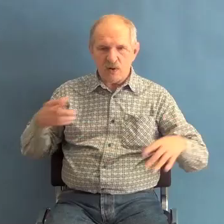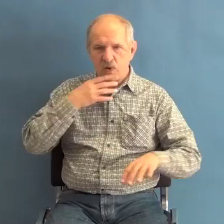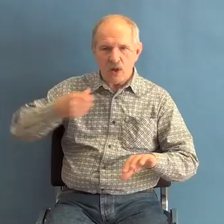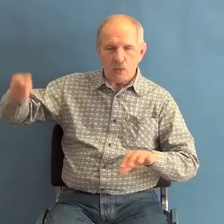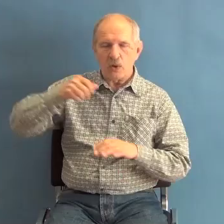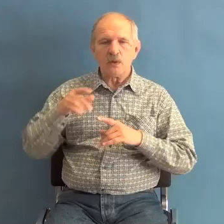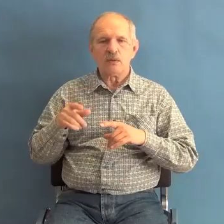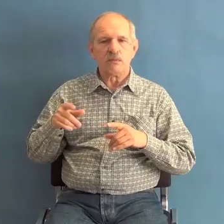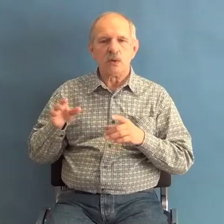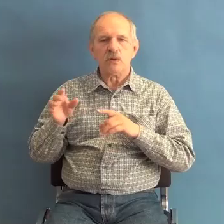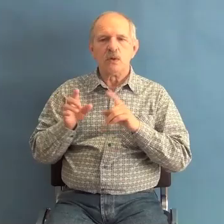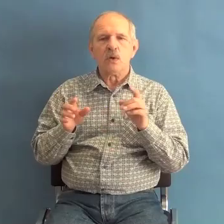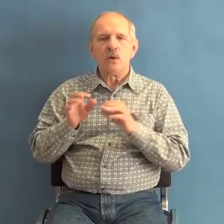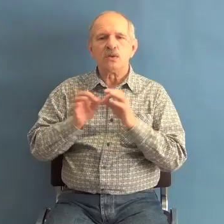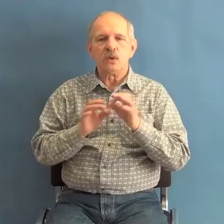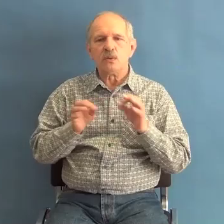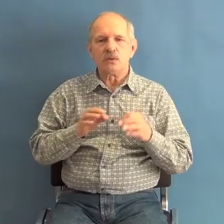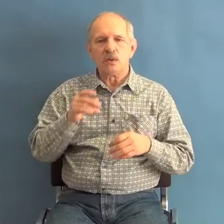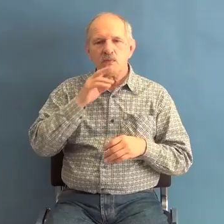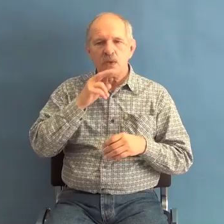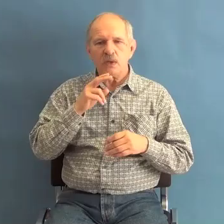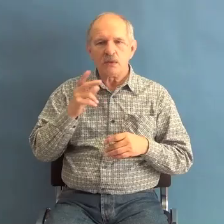Wodę trzeba oszczędzać.